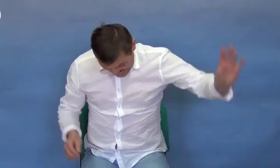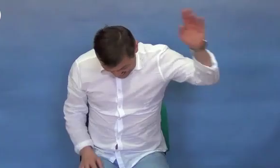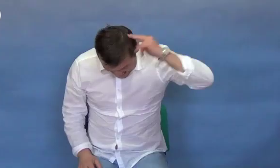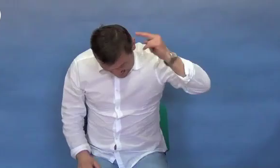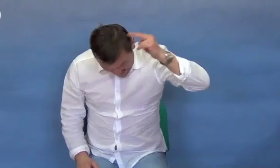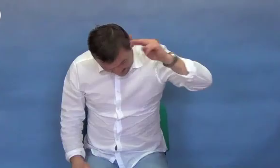Rozumiem.